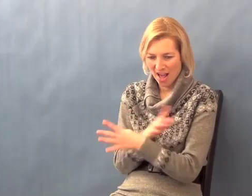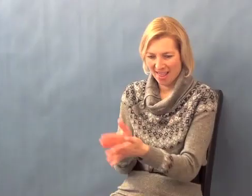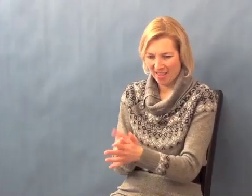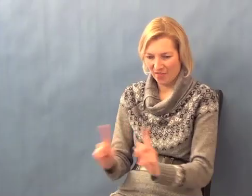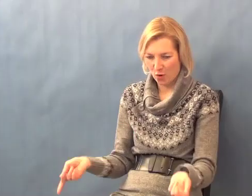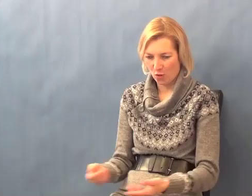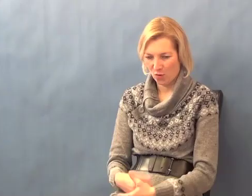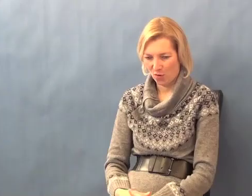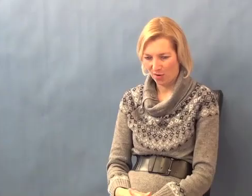Kochać, być razem nie wolno?